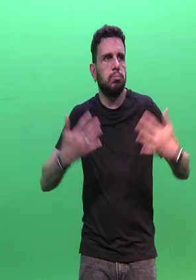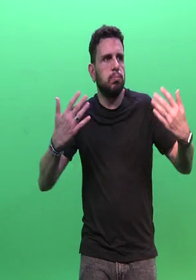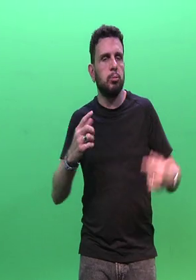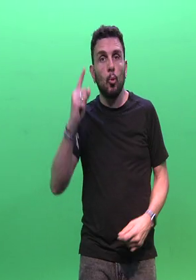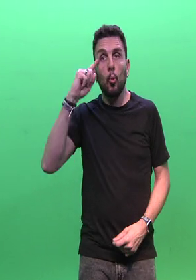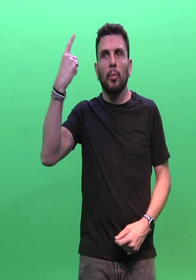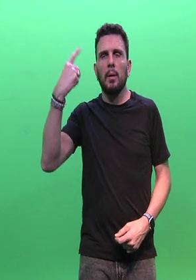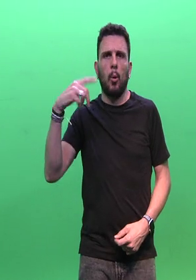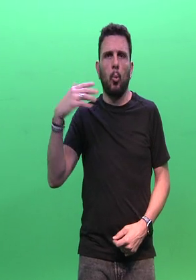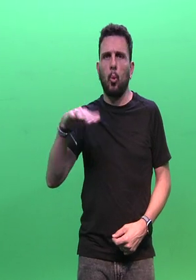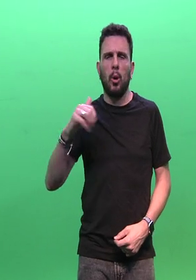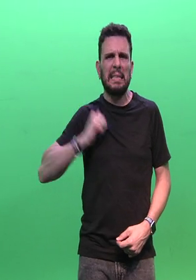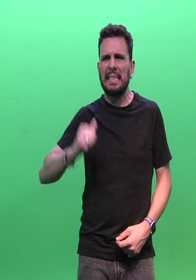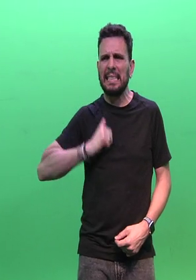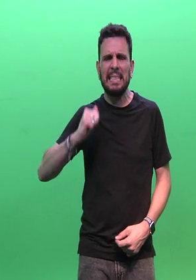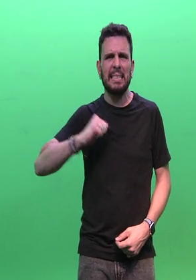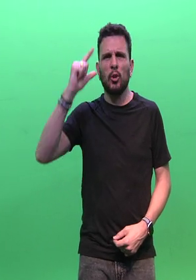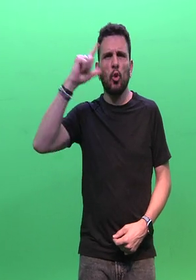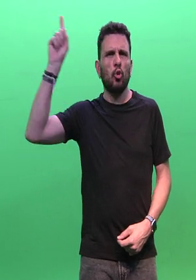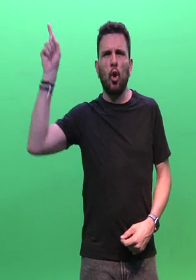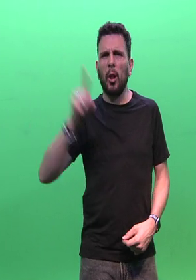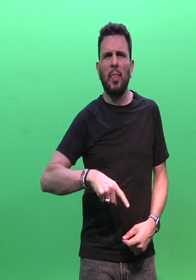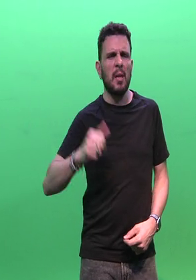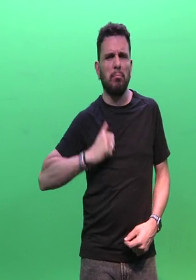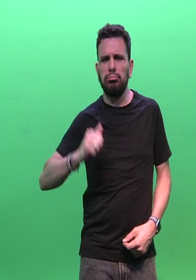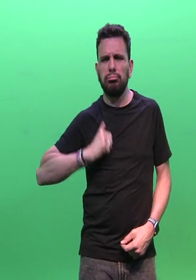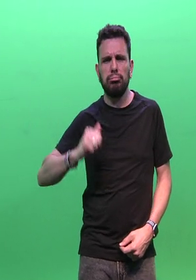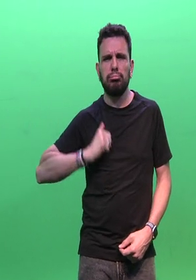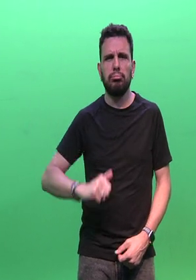En un dia puc estar fent diarrea tot el dia!